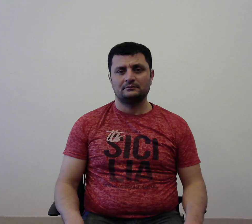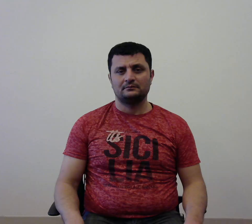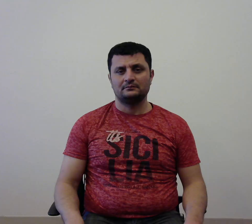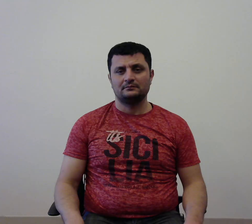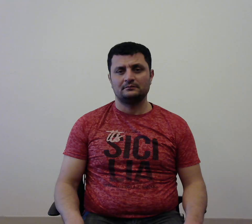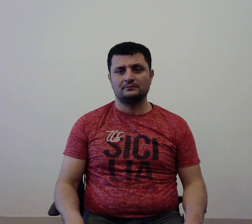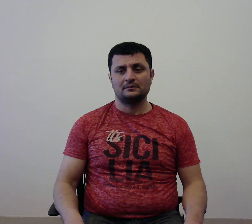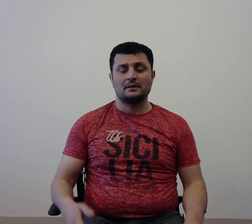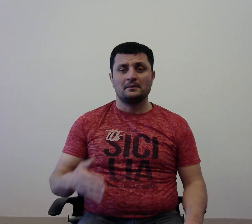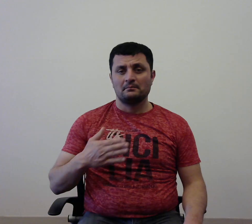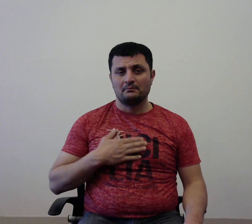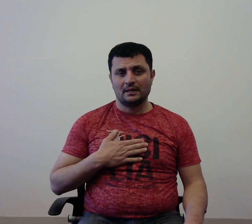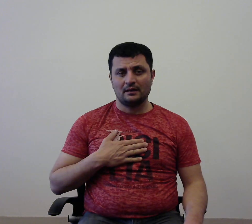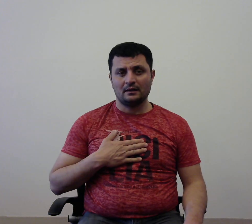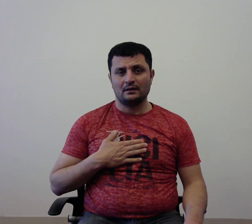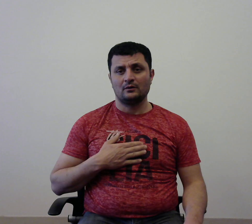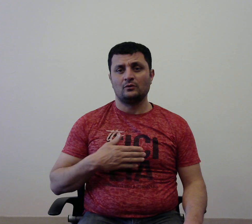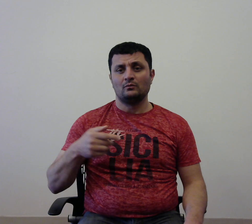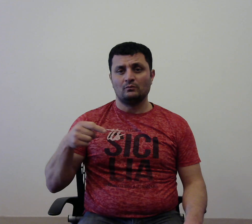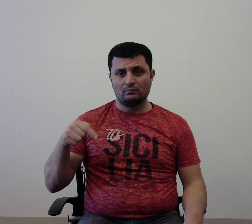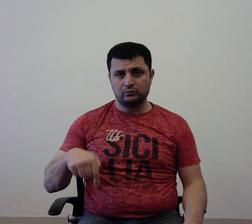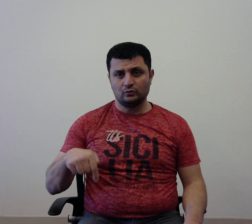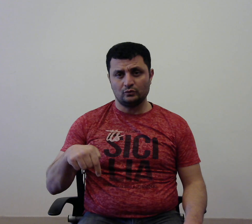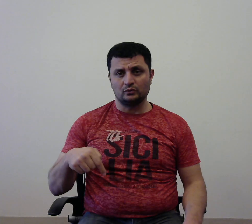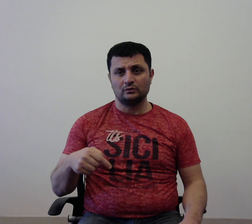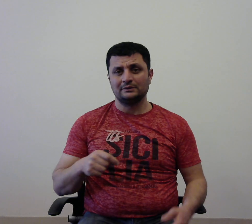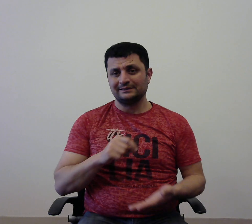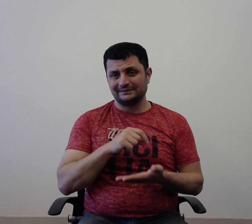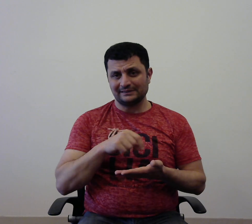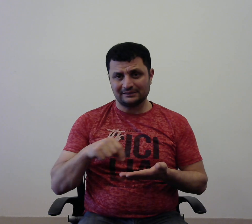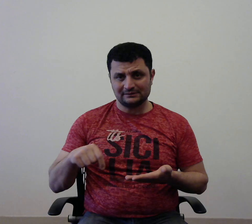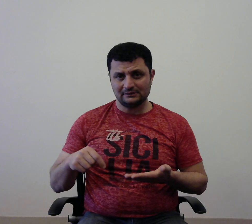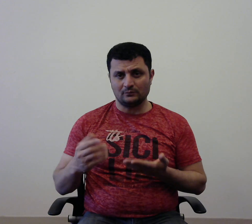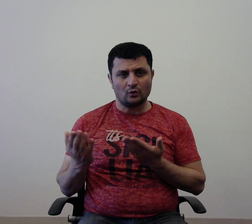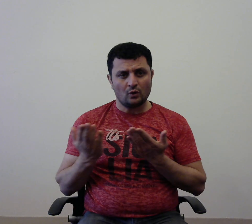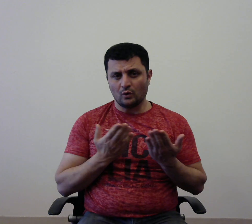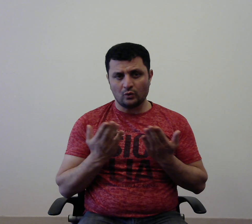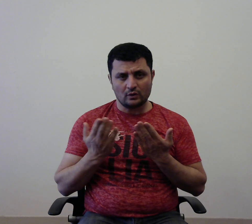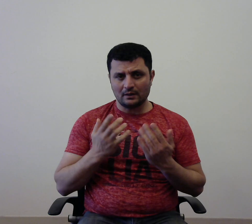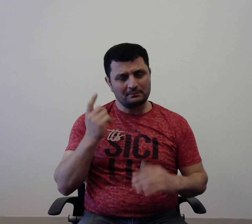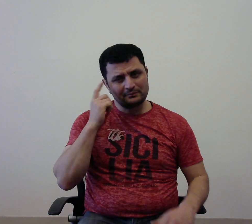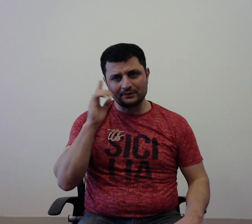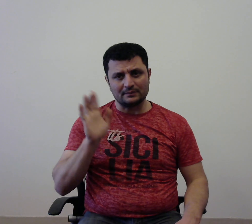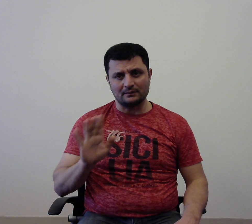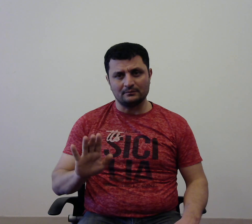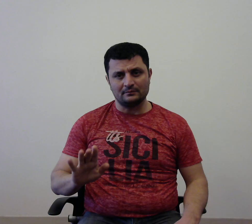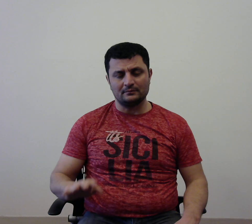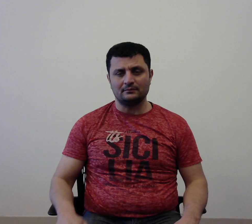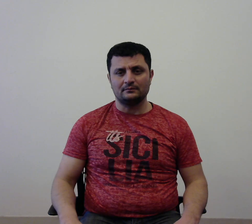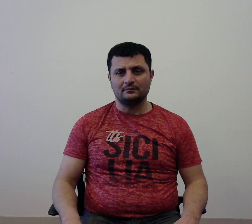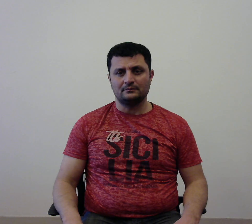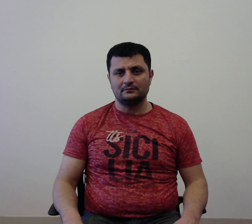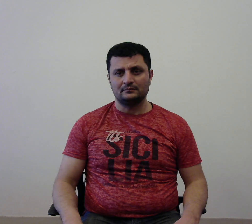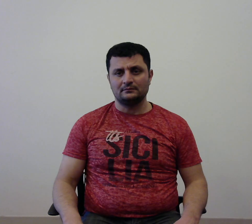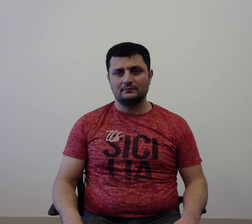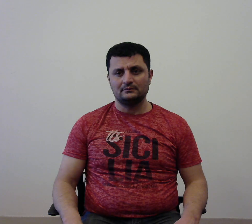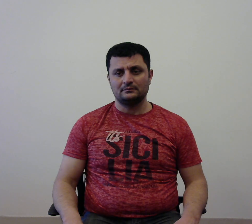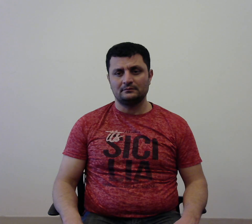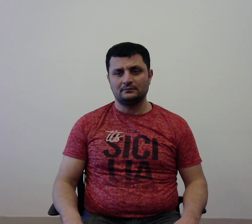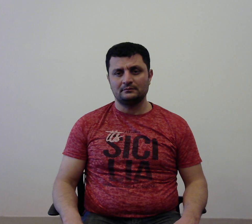Mən bu yazını oxuya bilmirəm